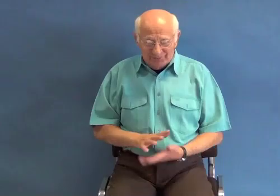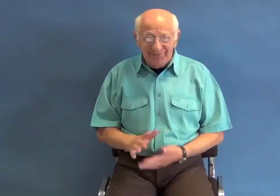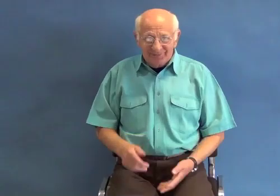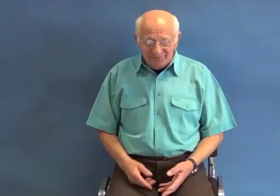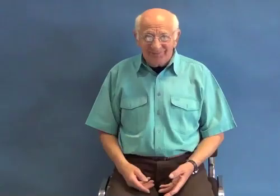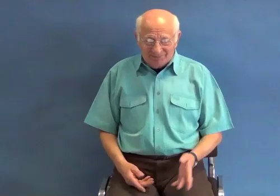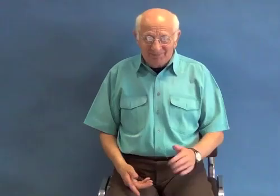Ślisko.